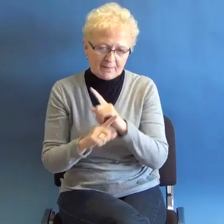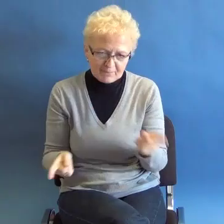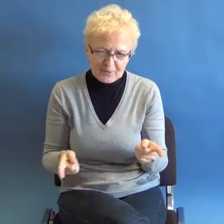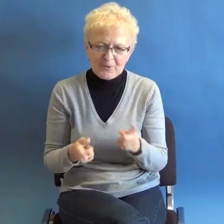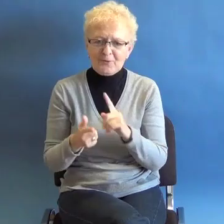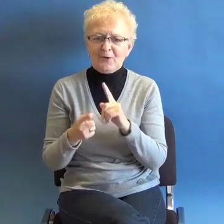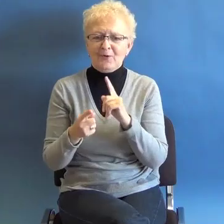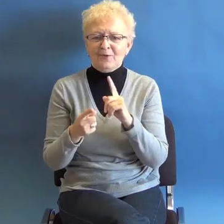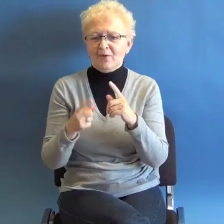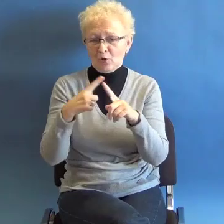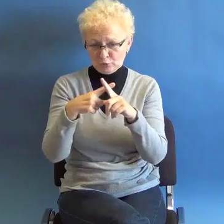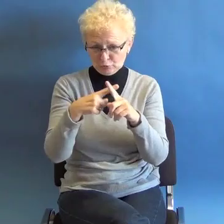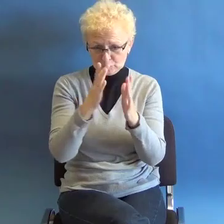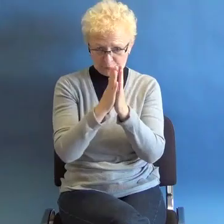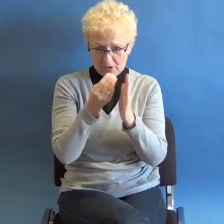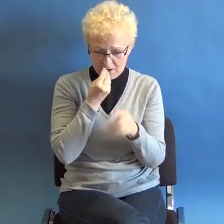W kościele jeść?